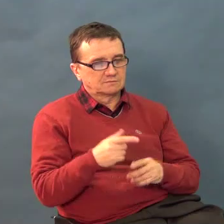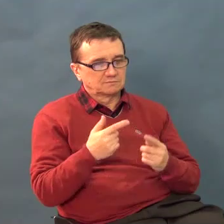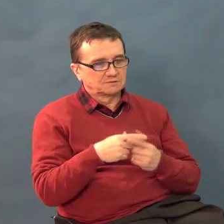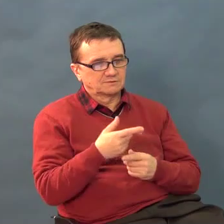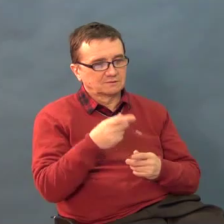Nie pasuje.